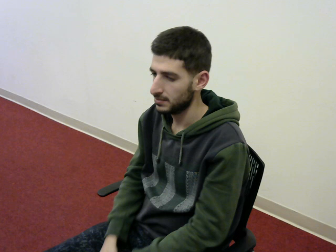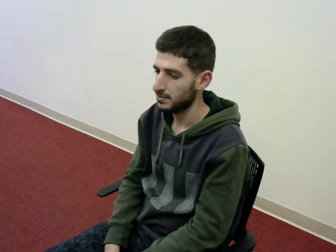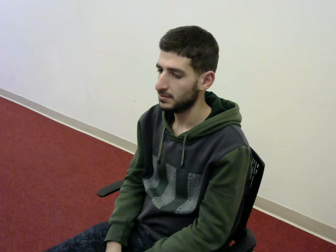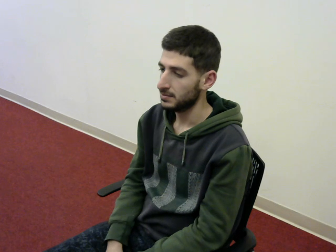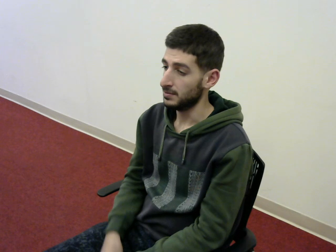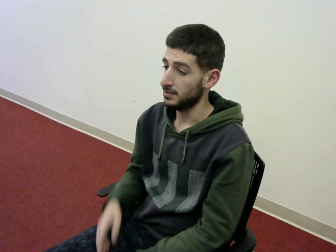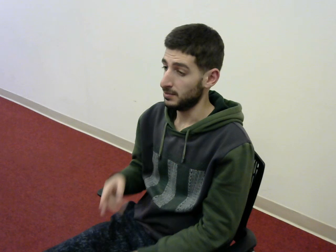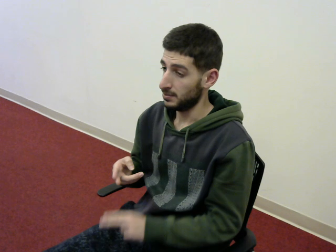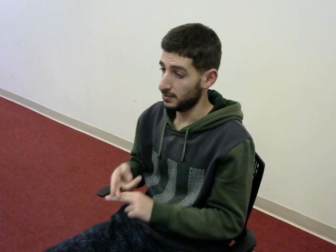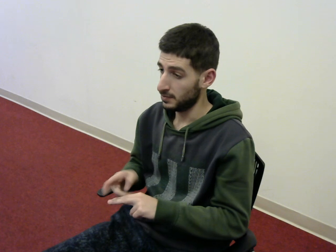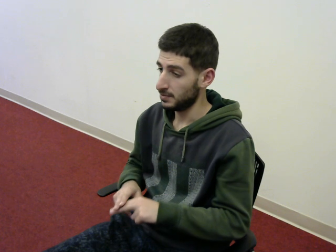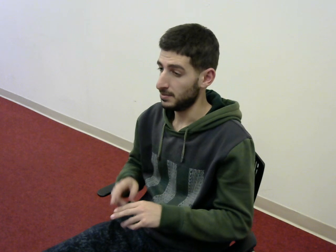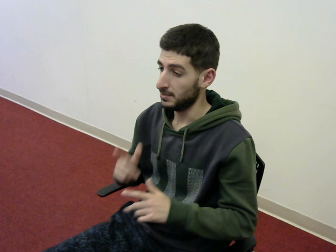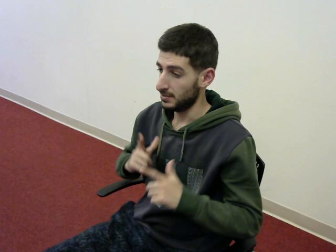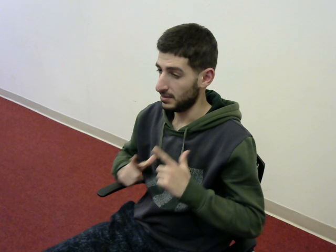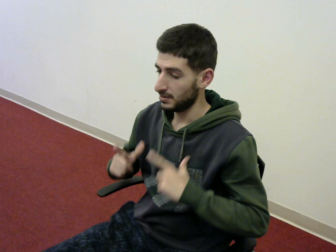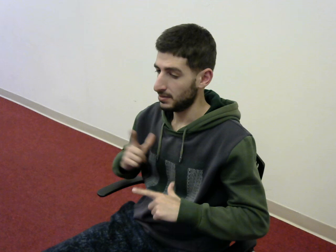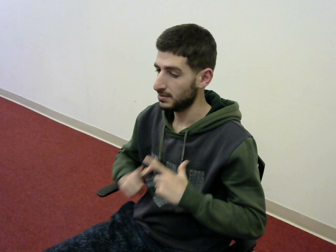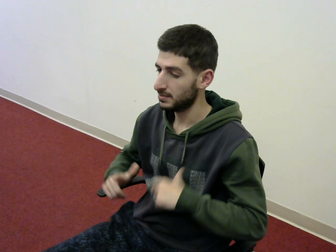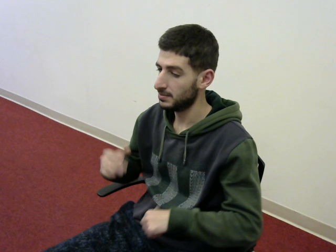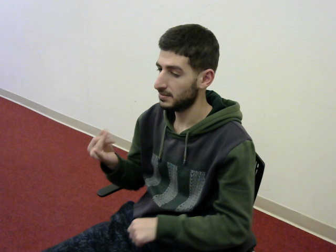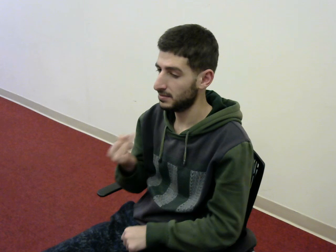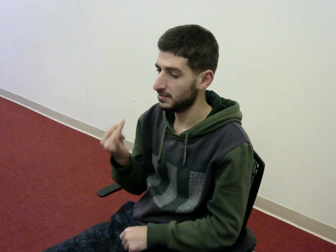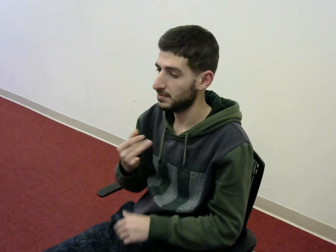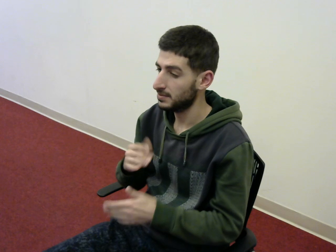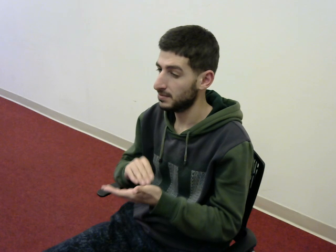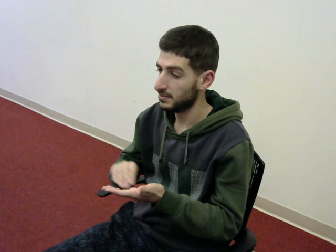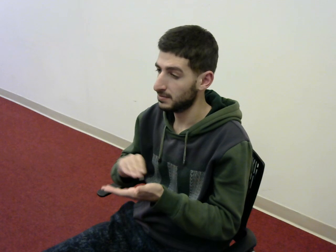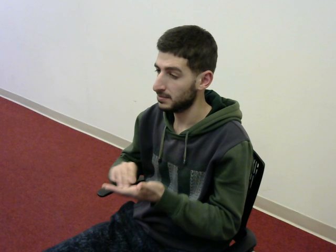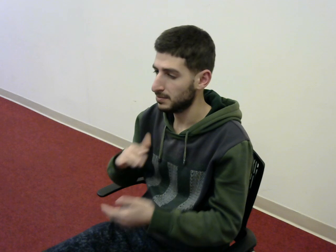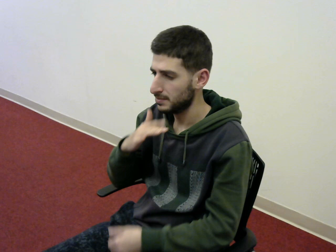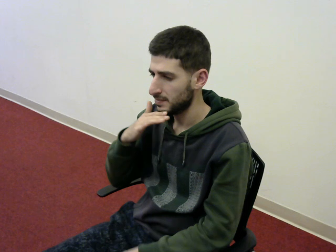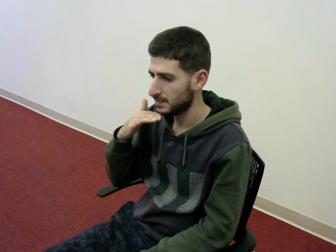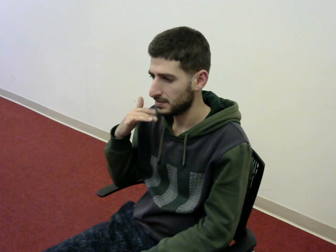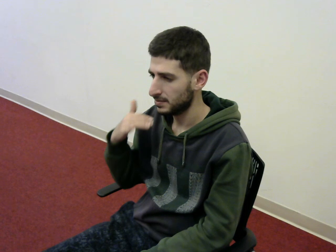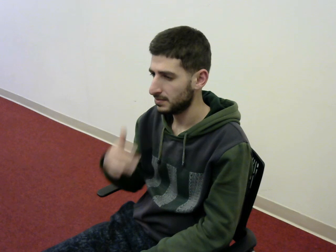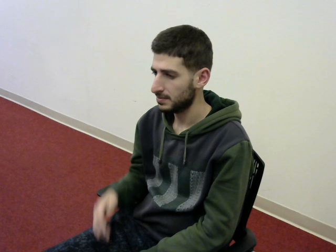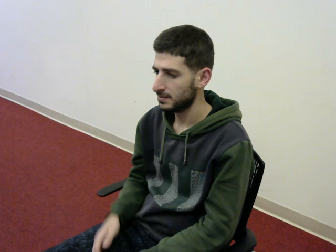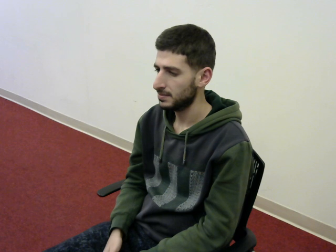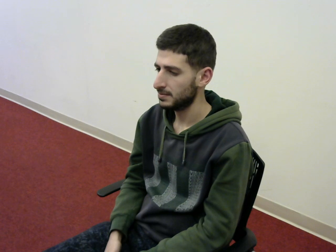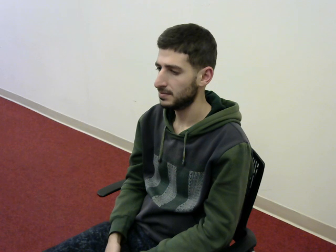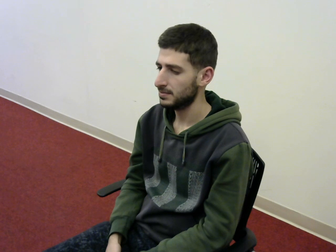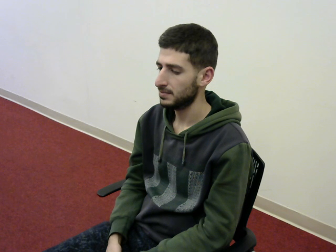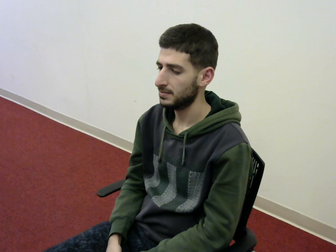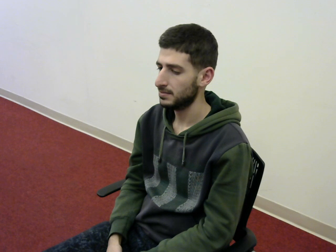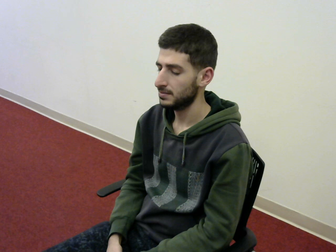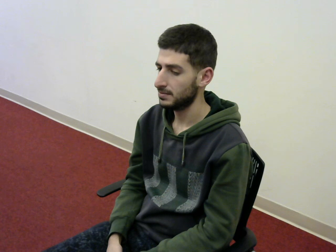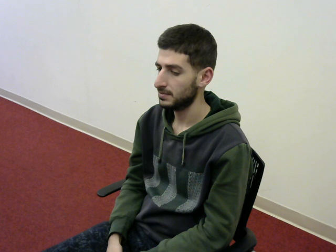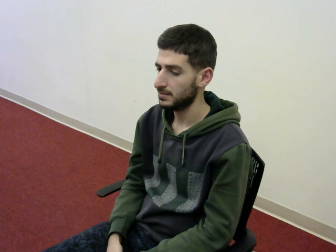Bu müəllimin maraqlı yazıları çoxdur